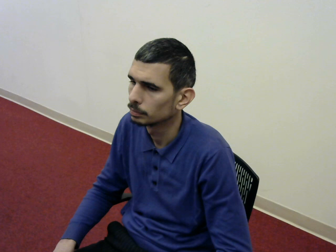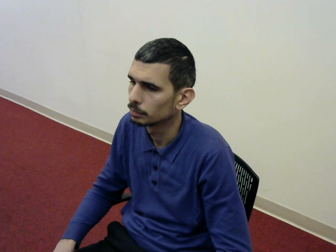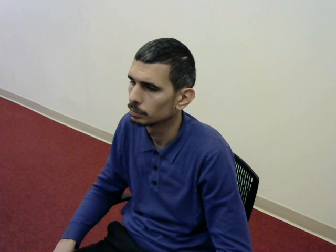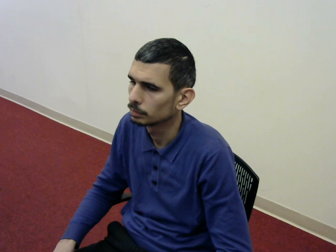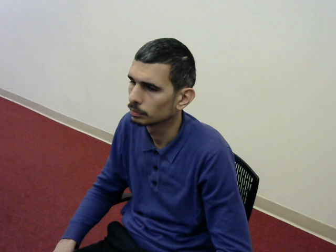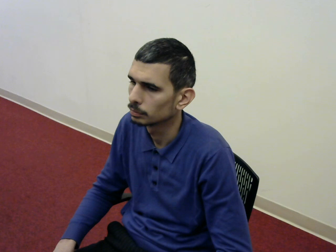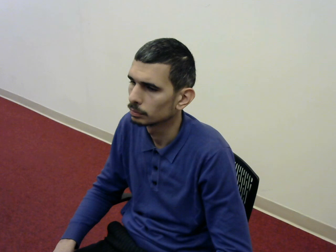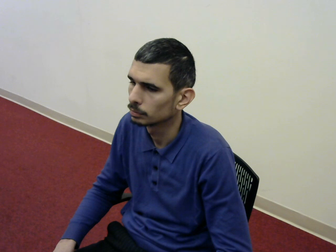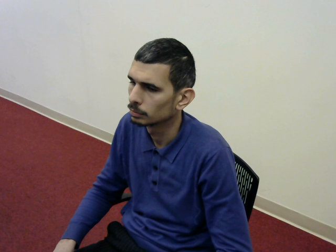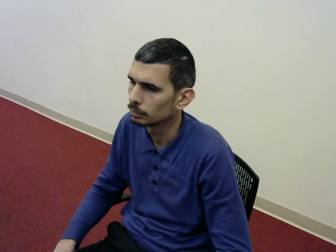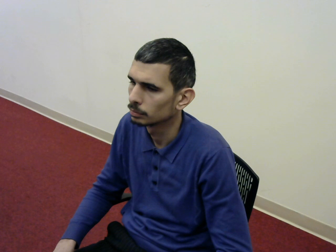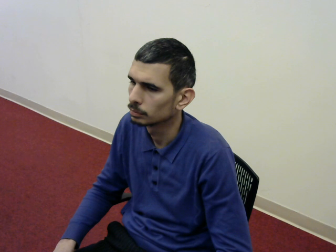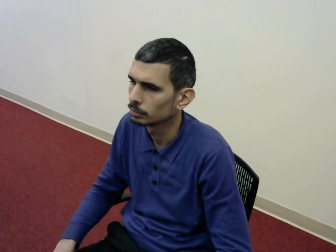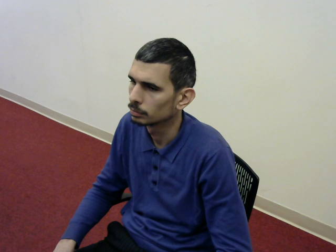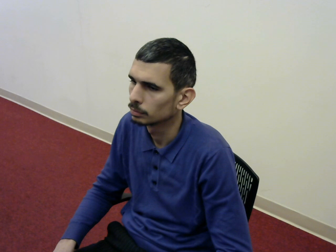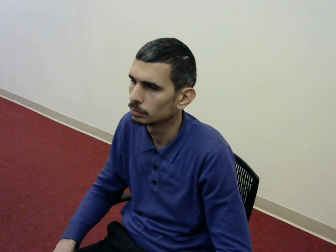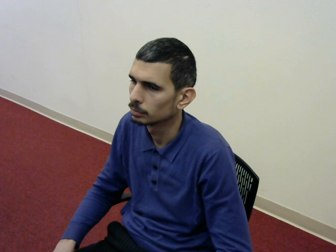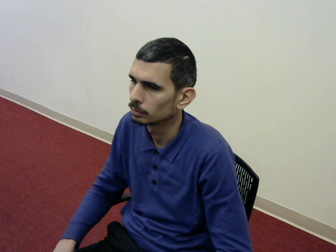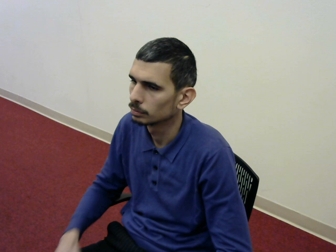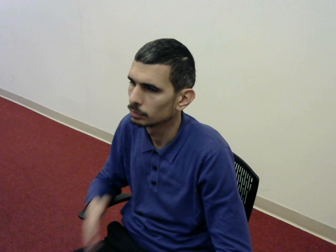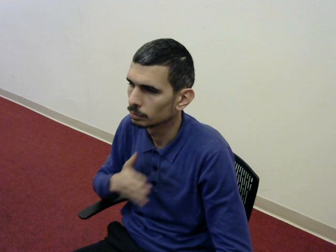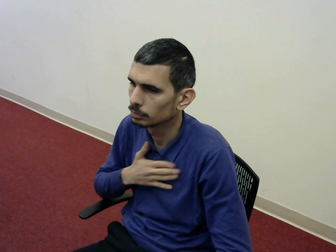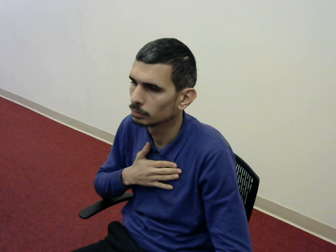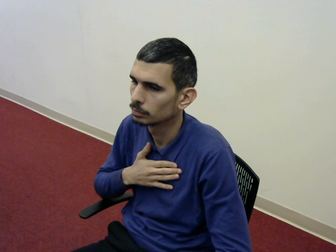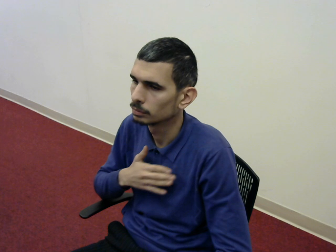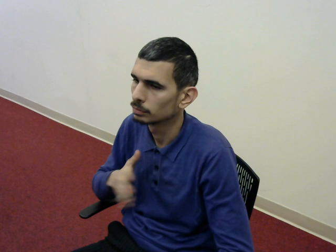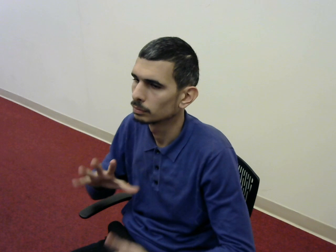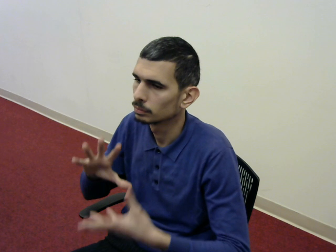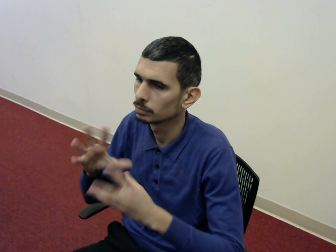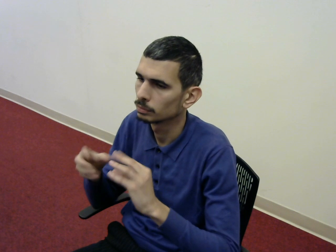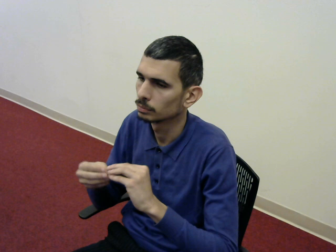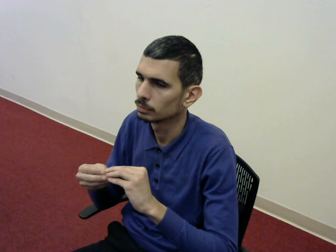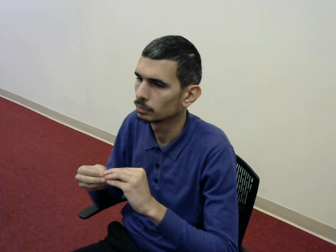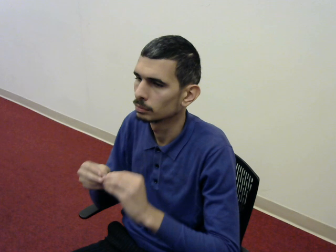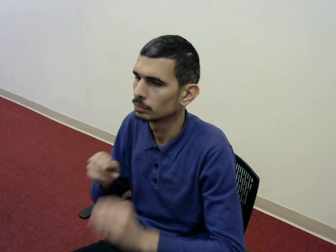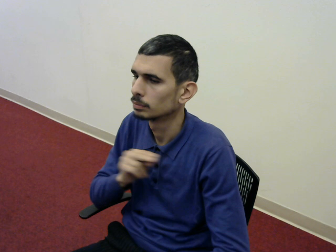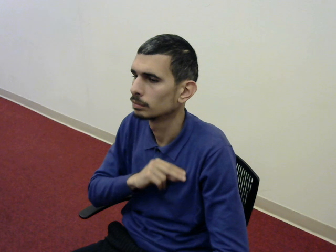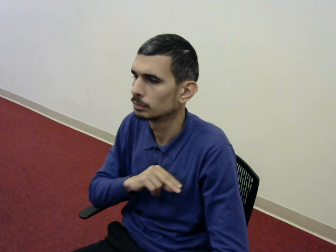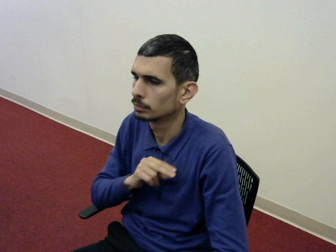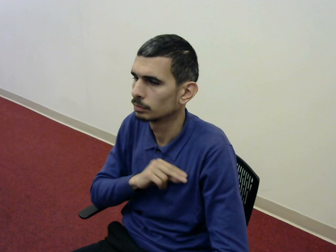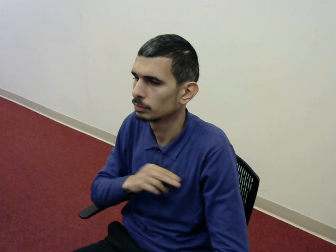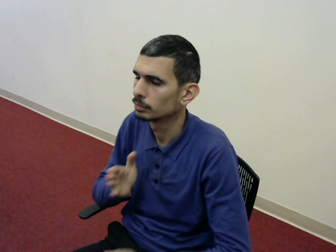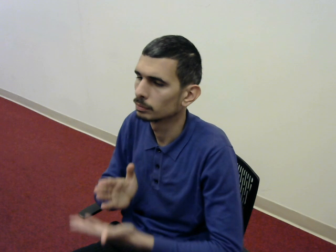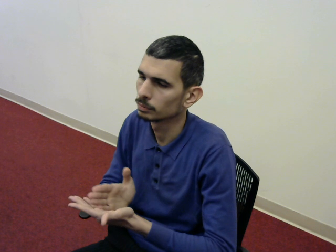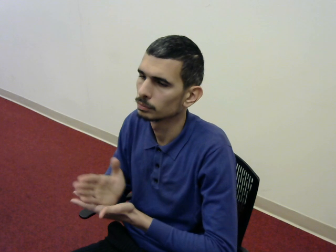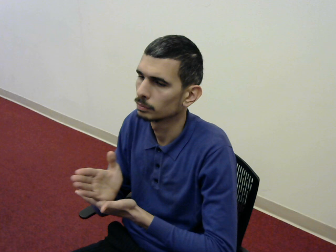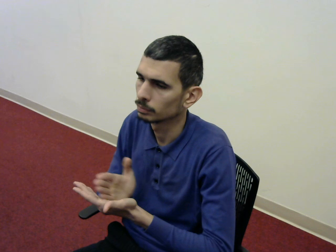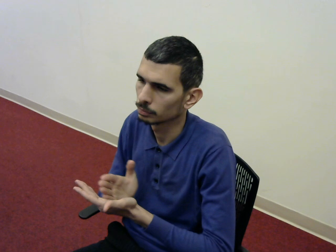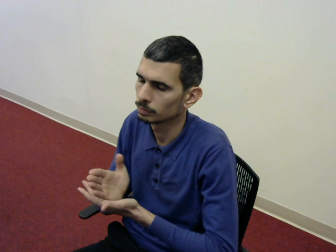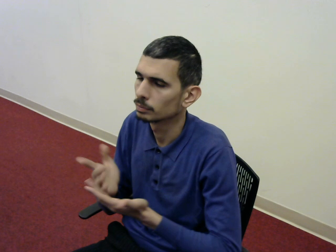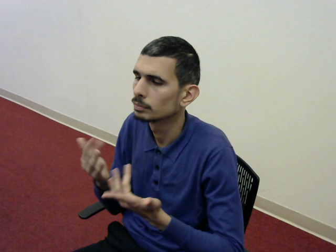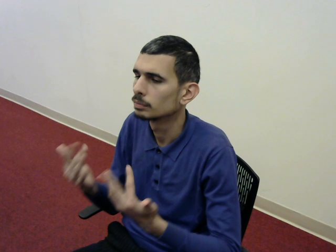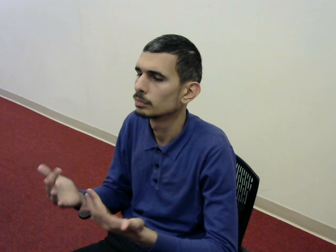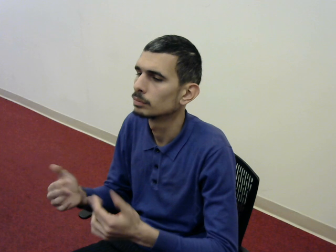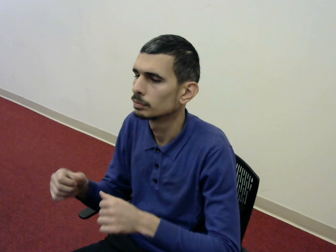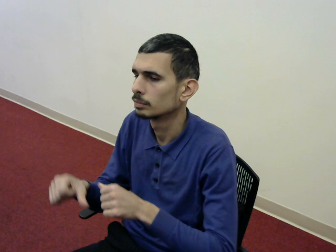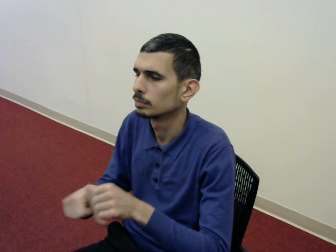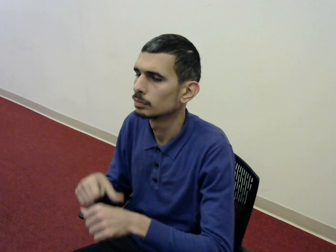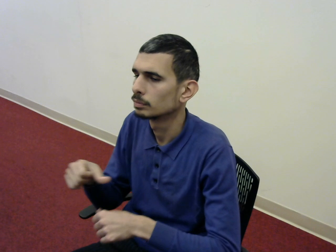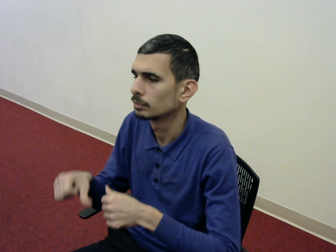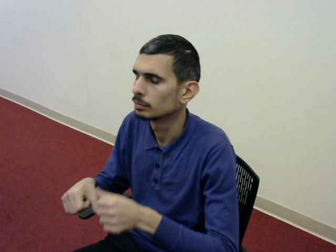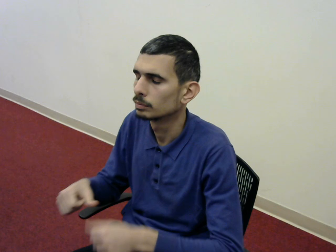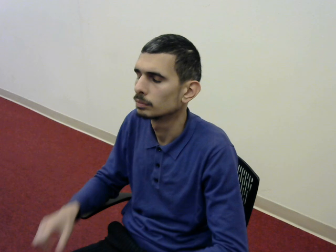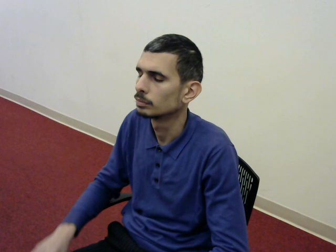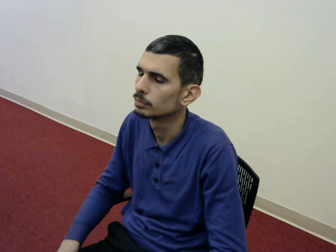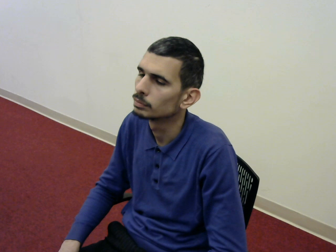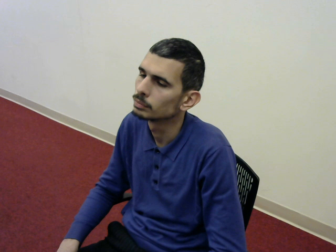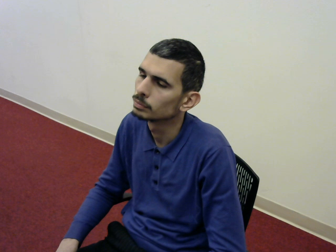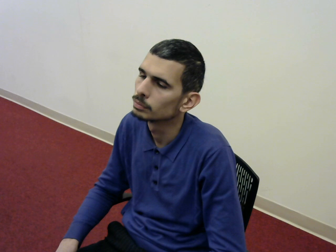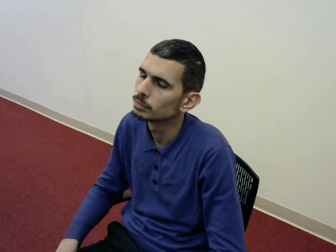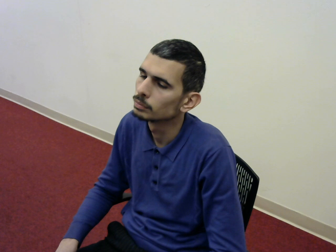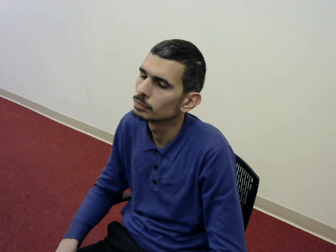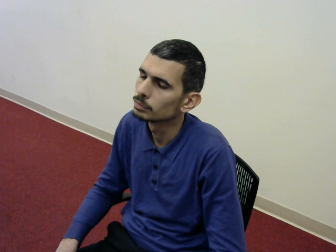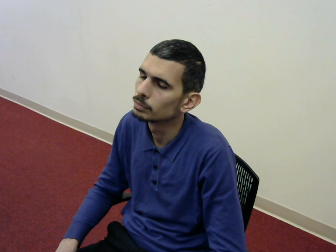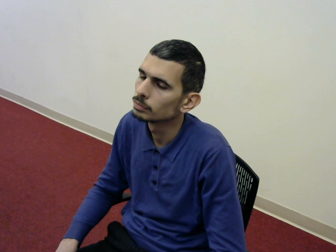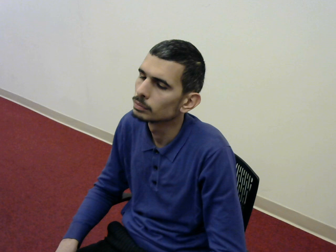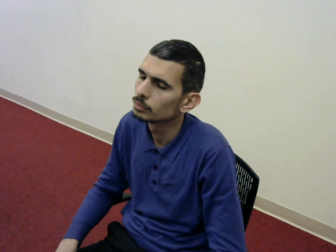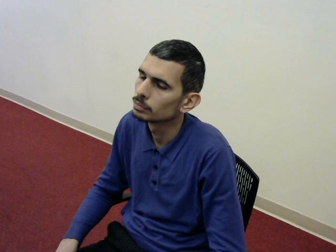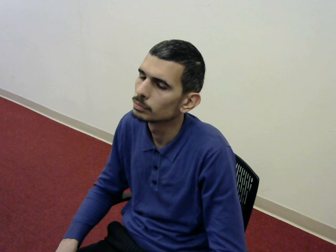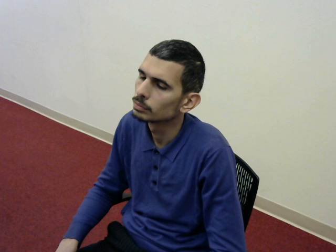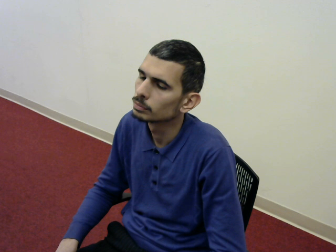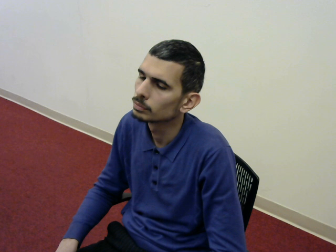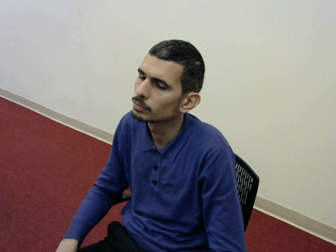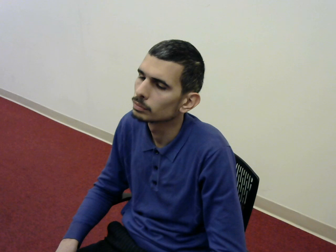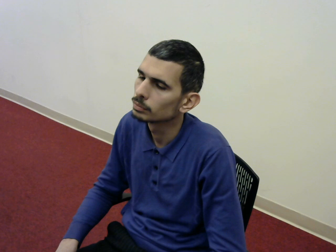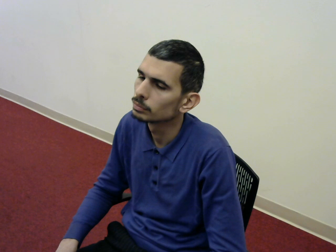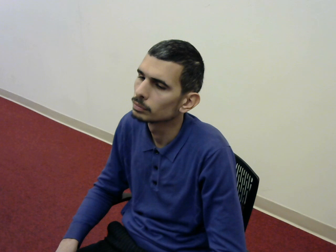Mənim ümumi iş stajım neçə ildir?